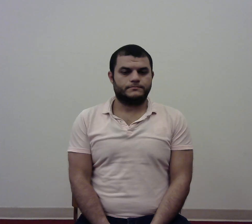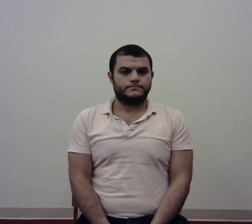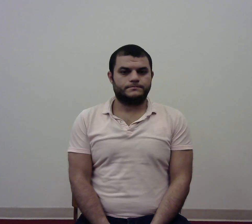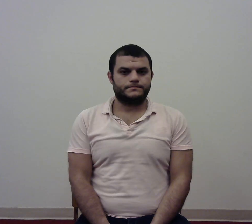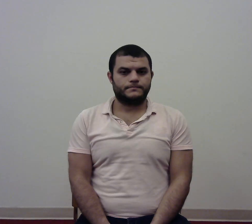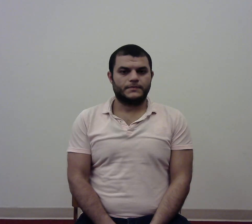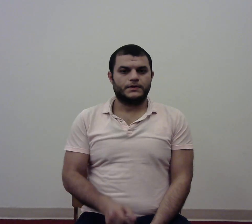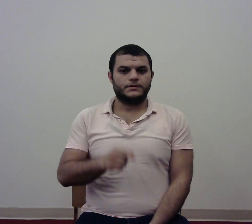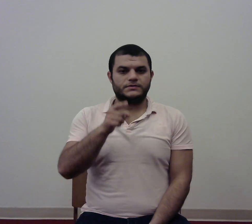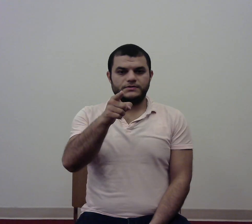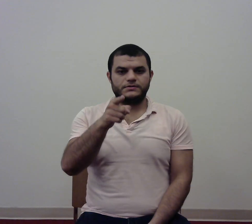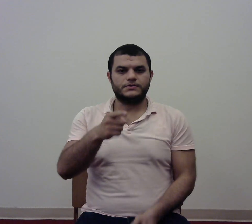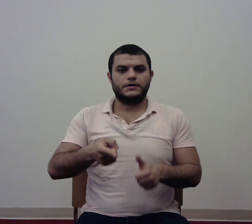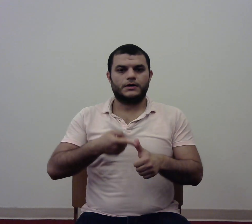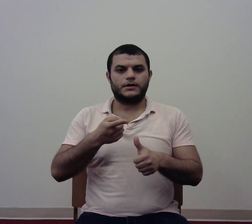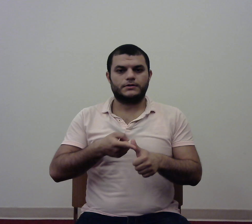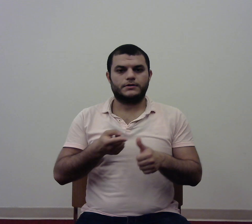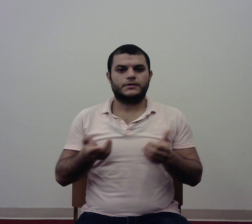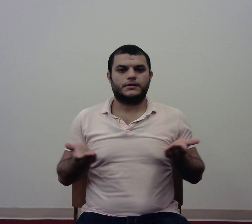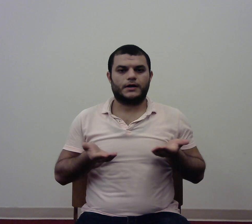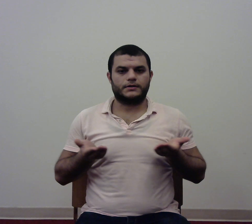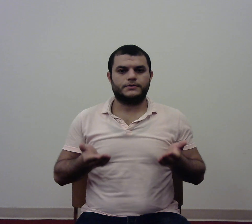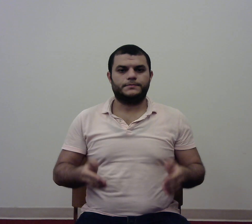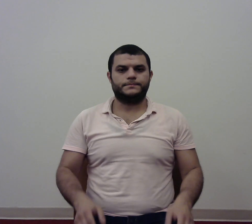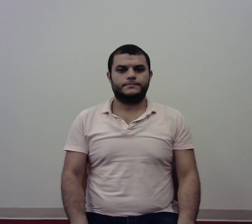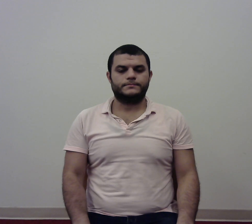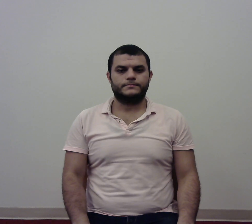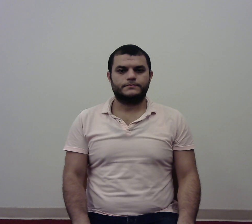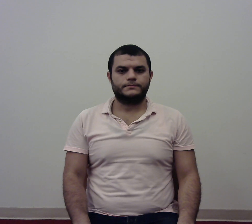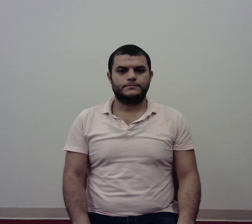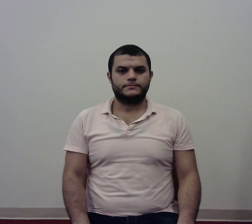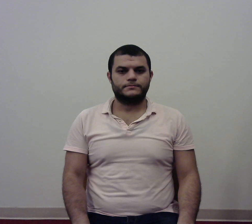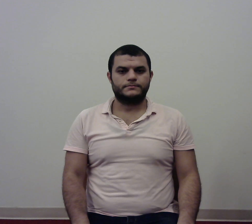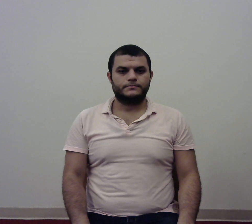Sizin adınız nədir?